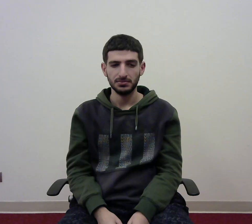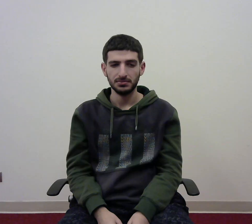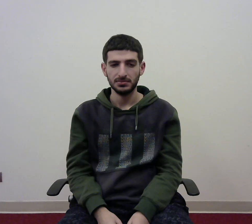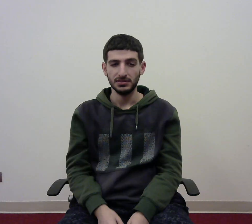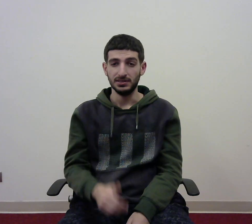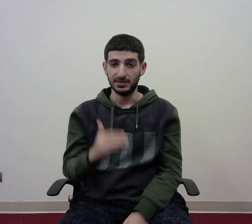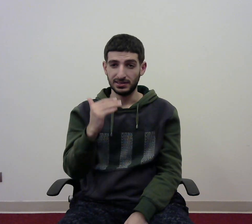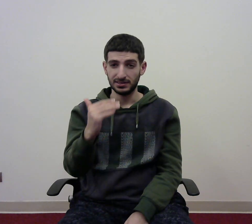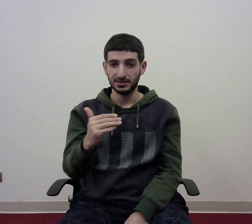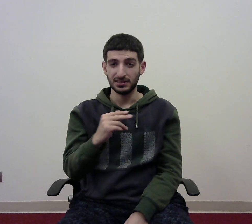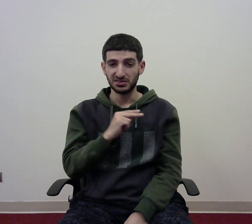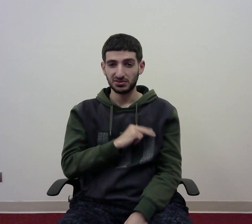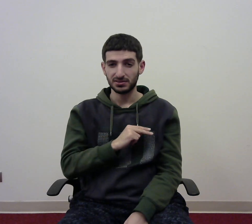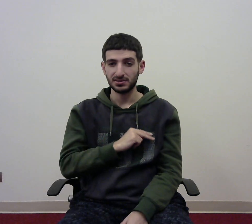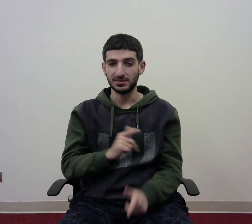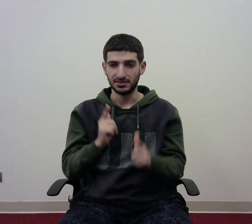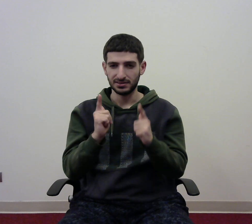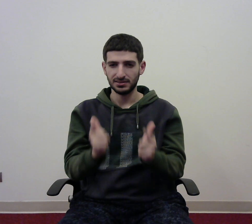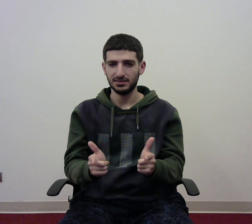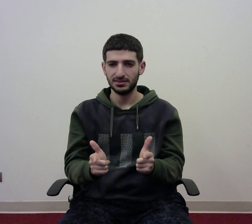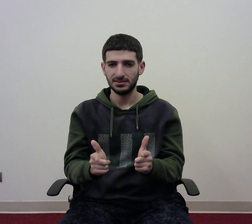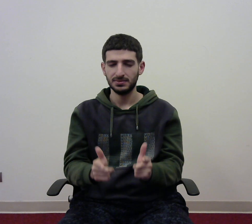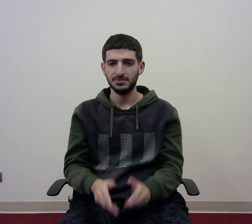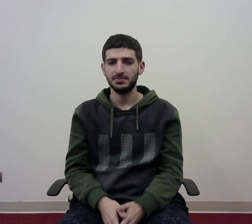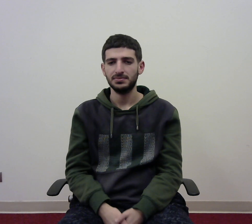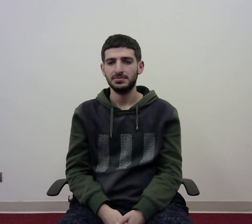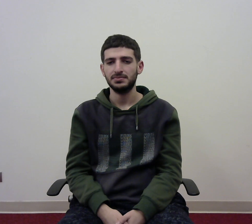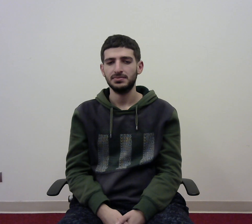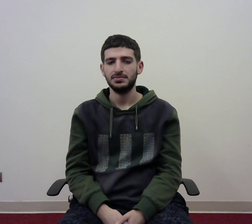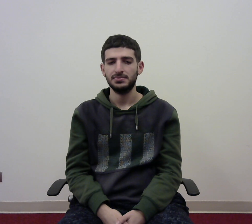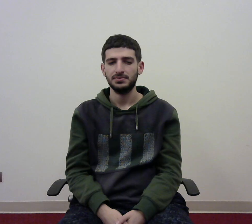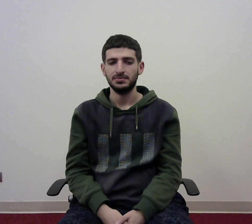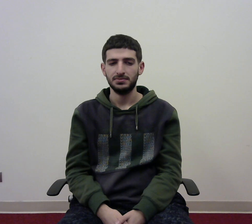Siz işdən razısınız?